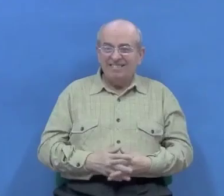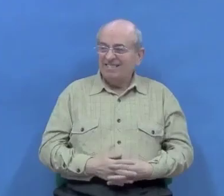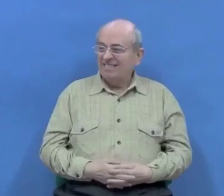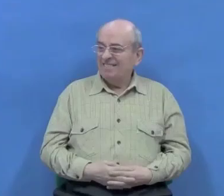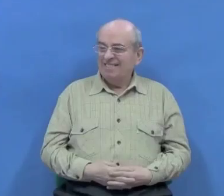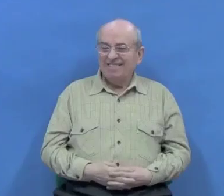Koniec.